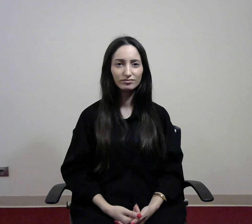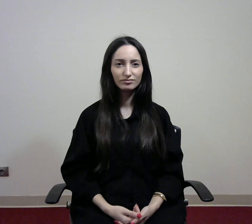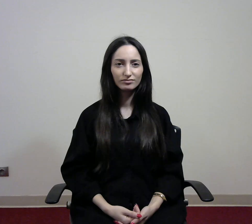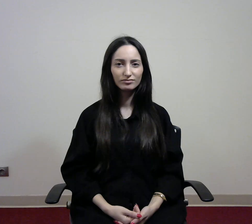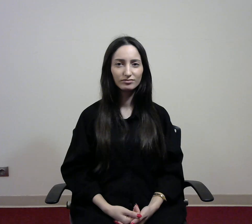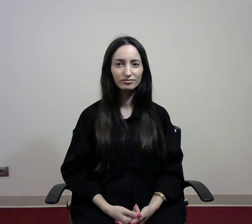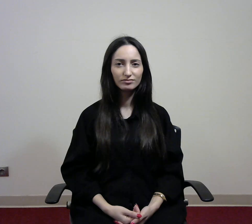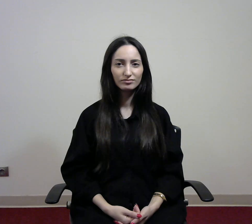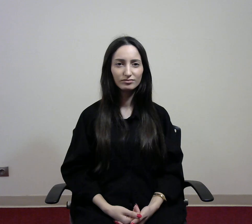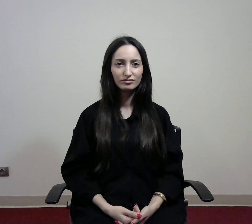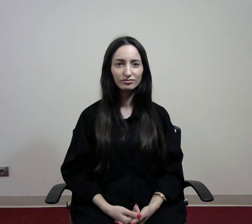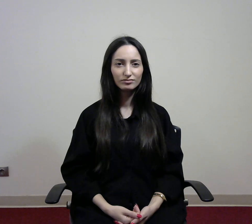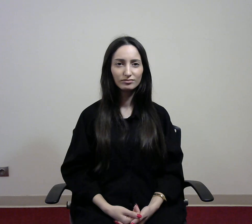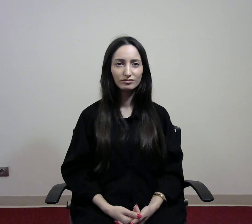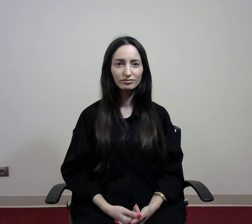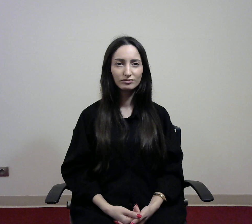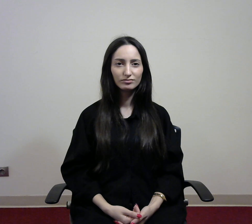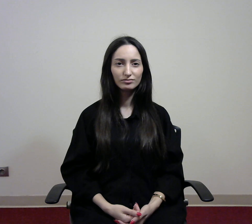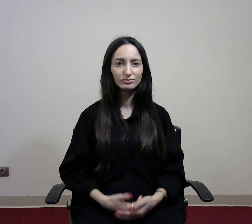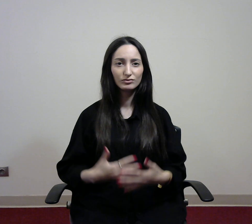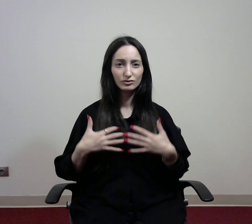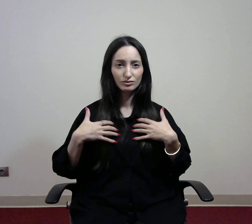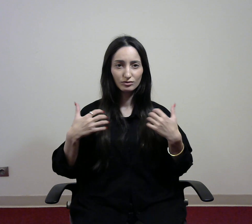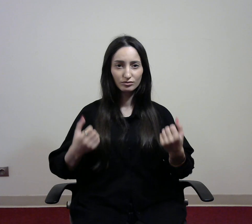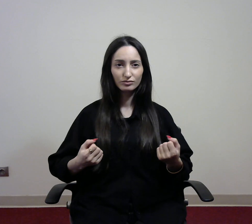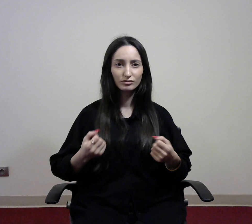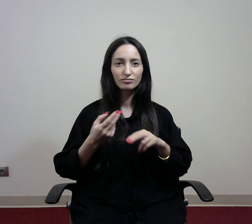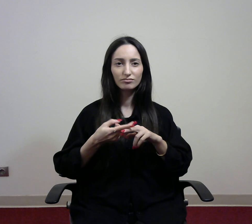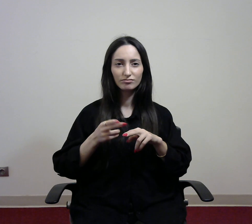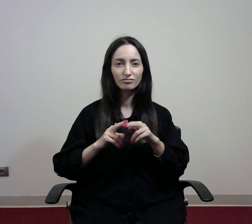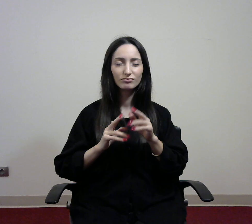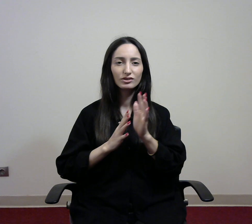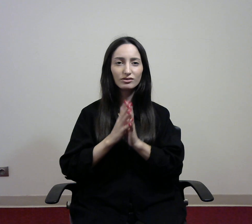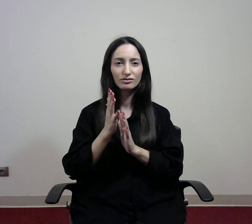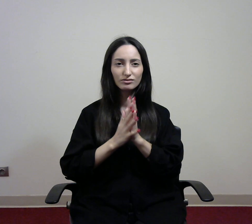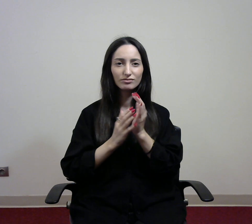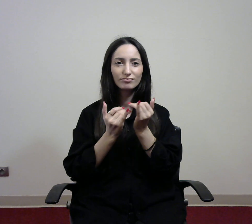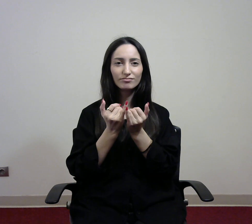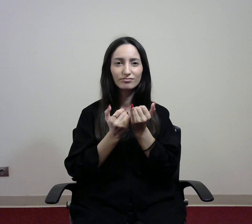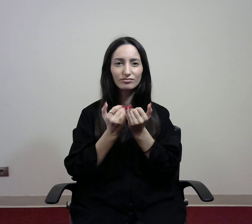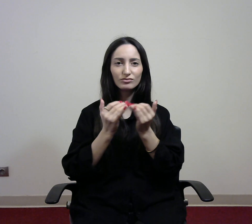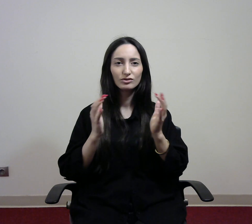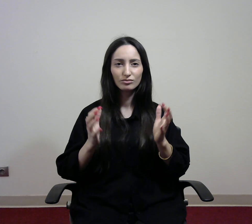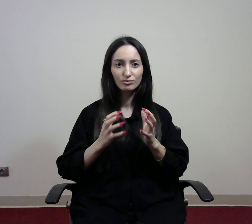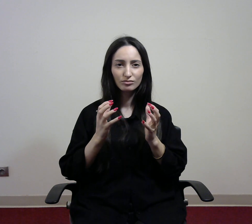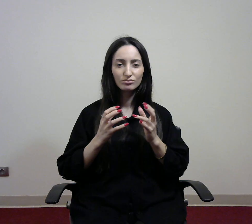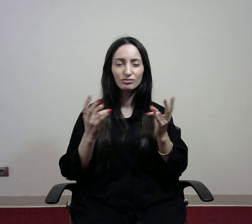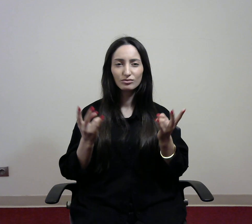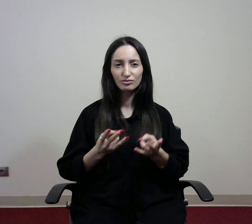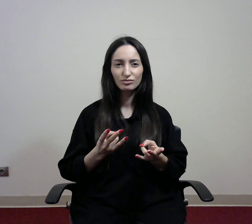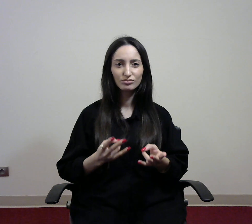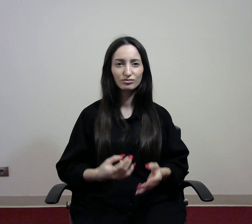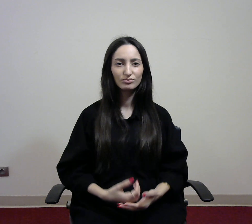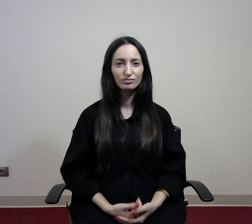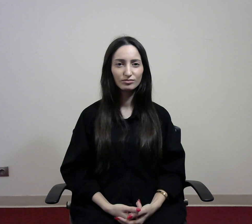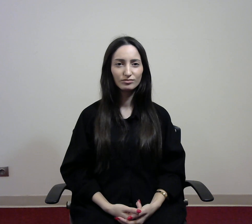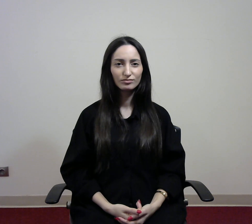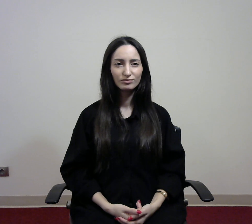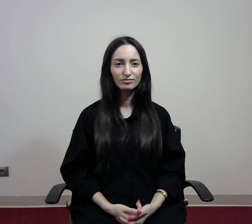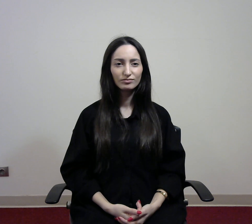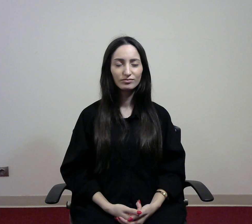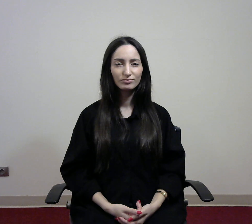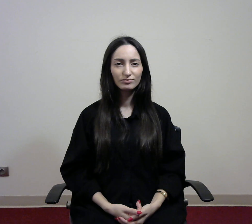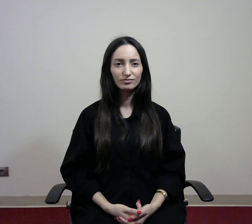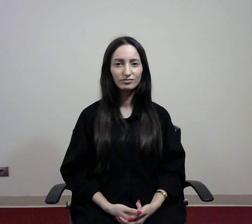Sağlamlığımız üçün bitkiləri qorumaq lazımdır